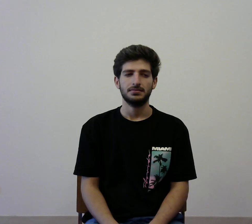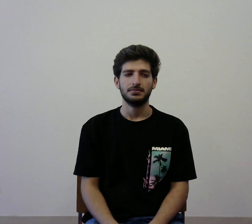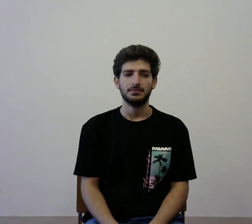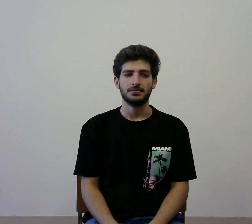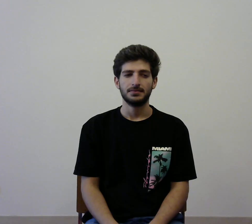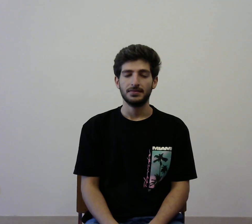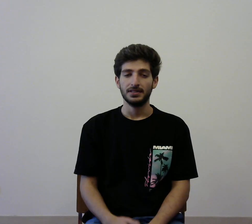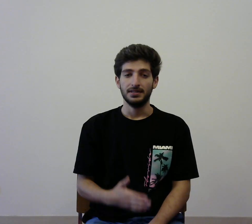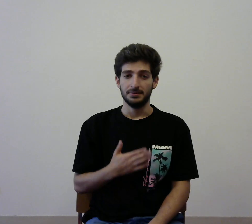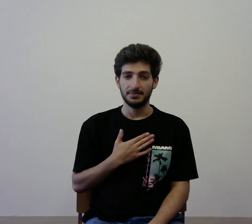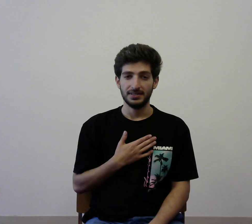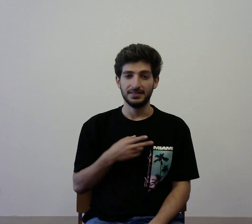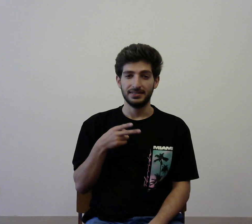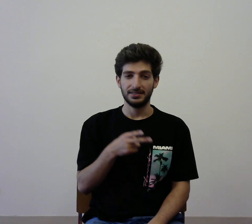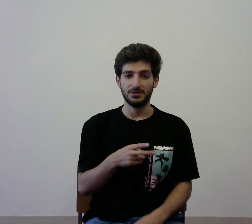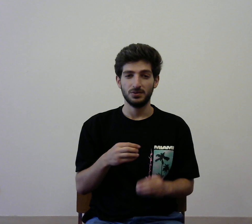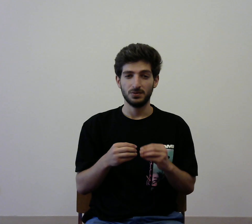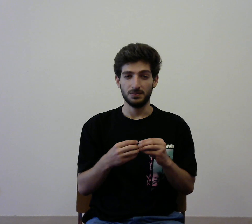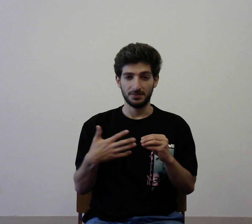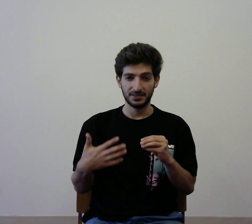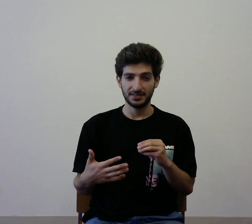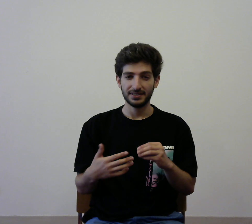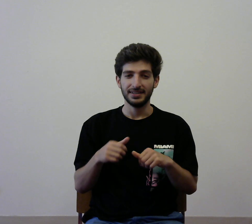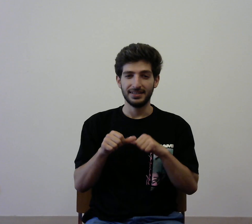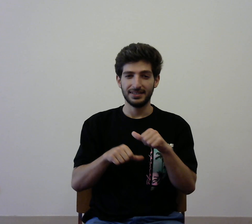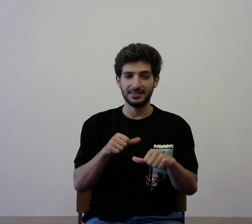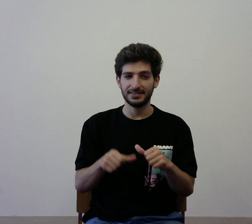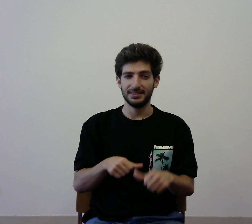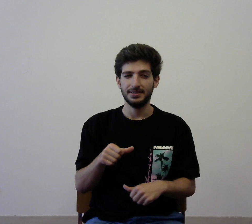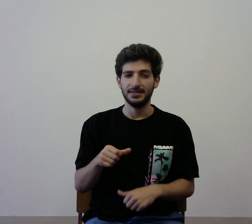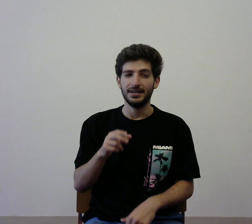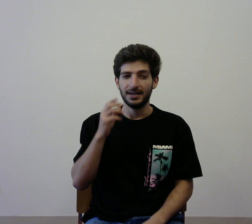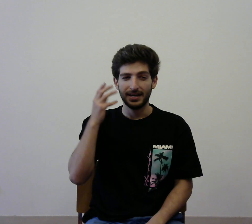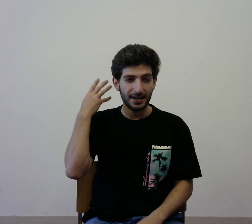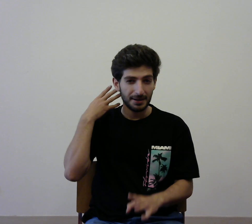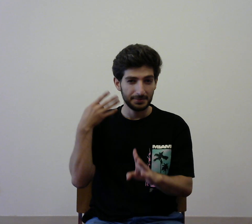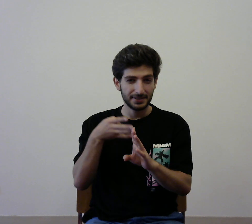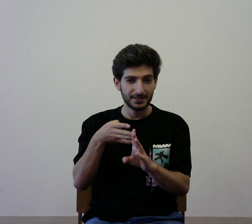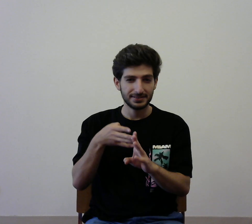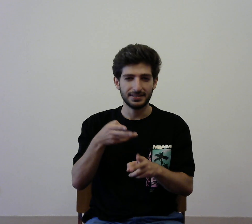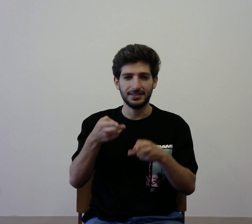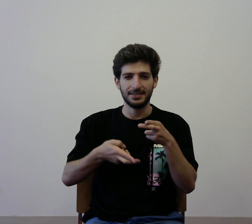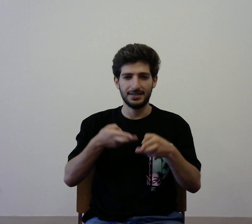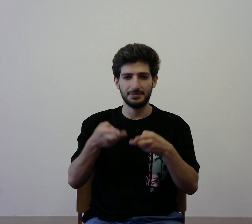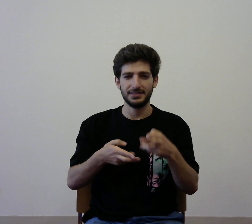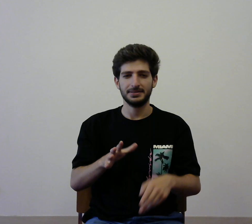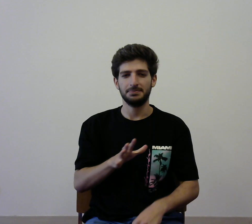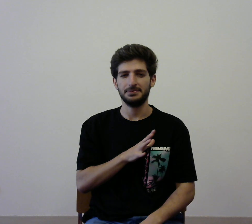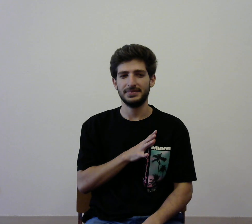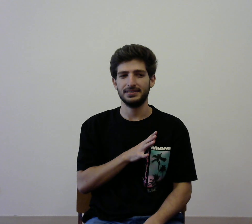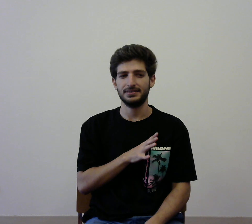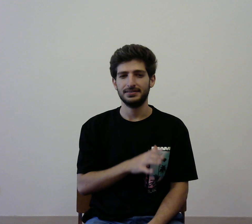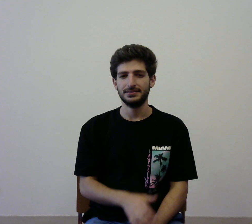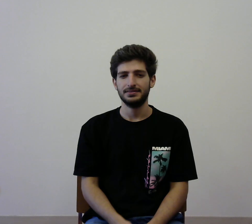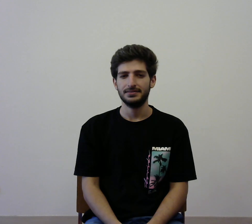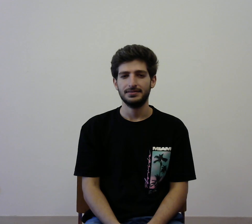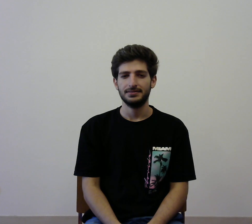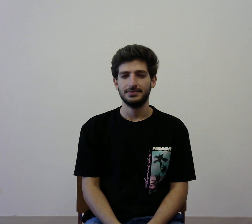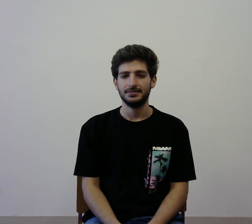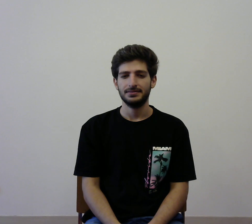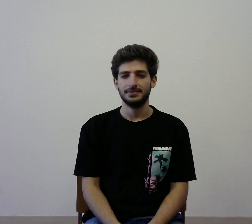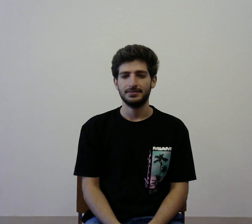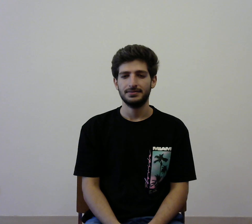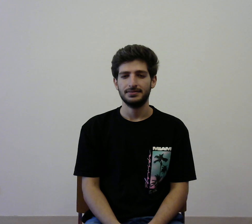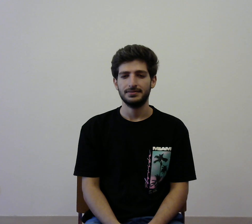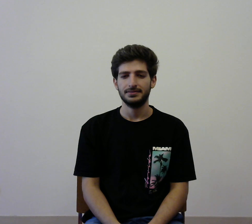Mən 2015-ci ildə koxlear implant əməliyyatı keçirmişəm